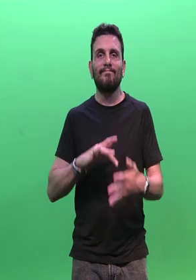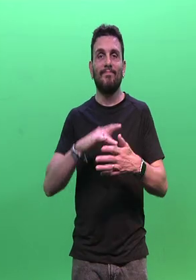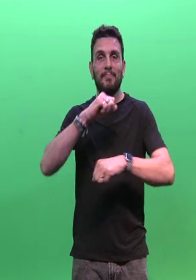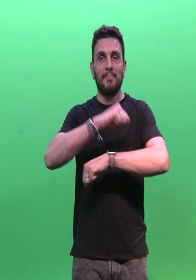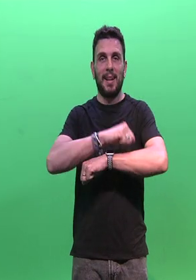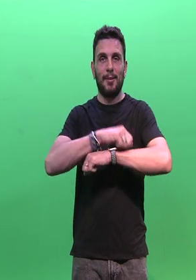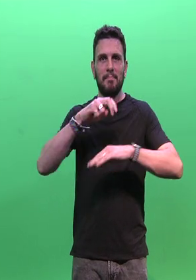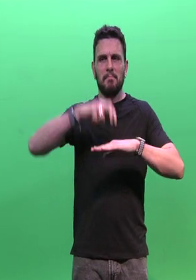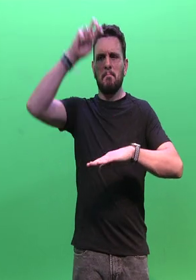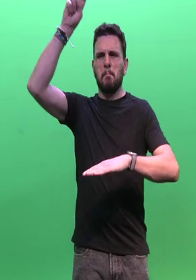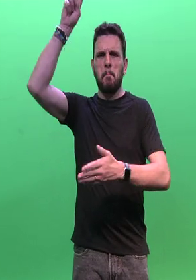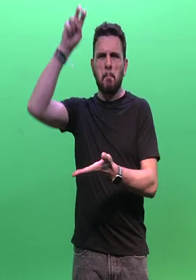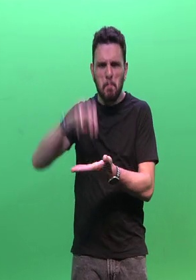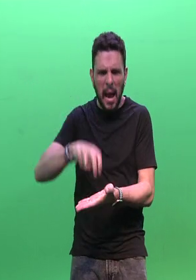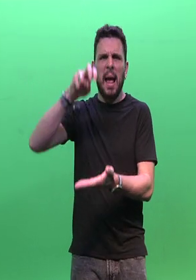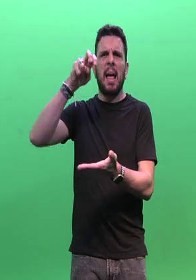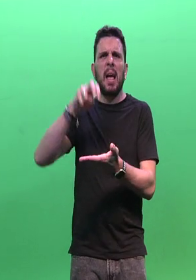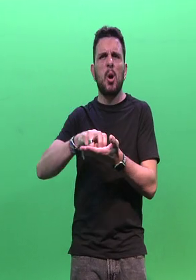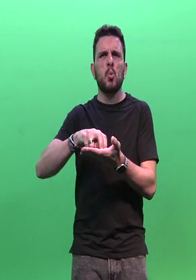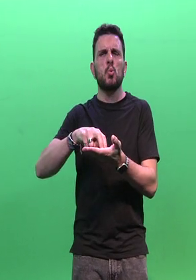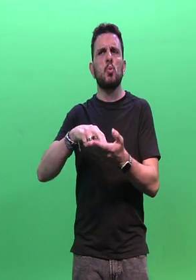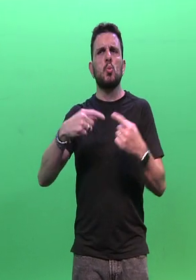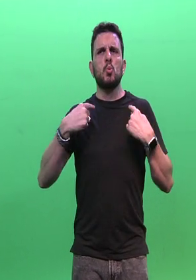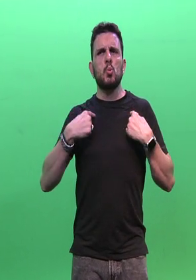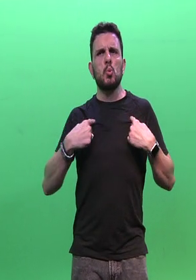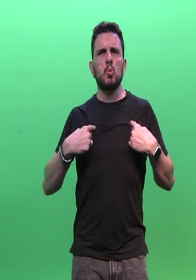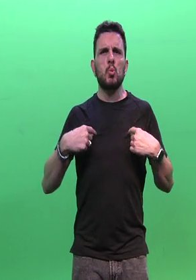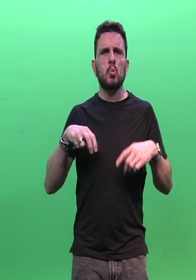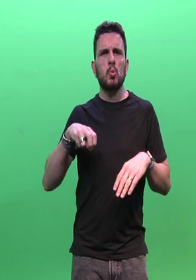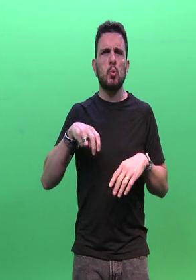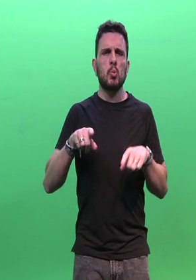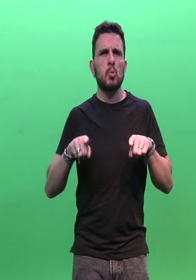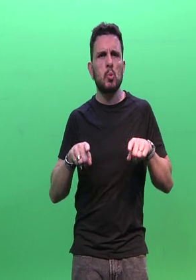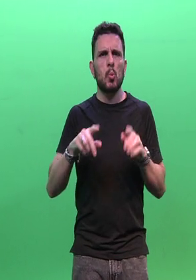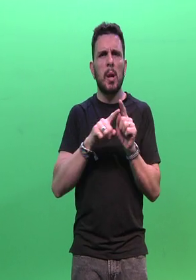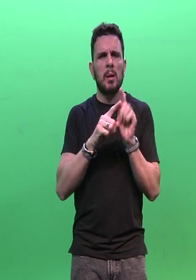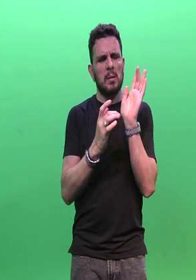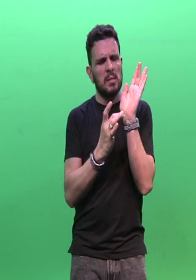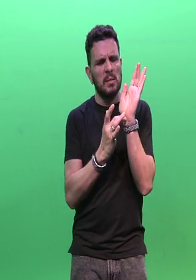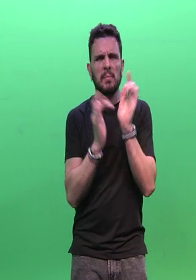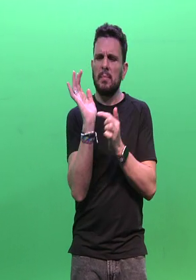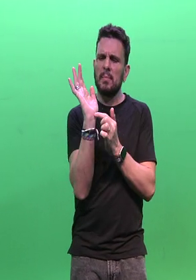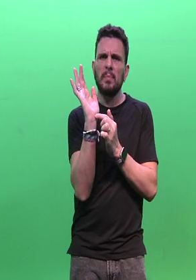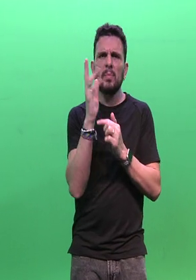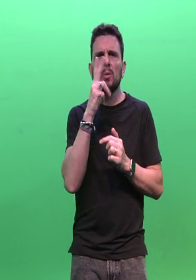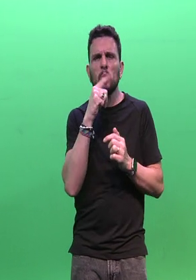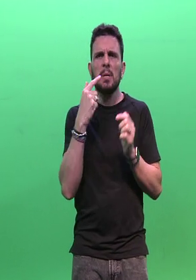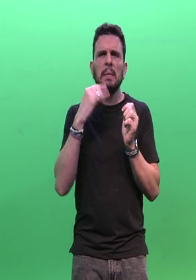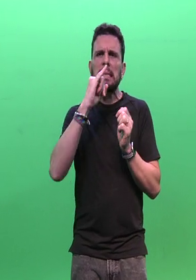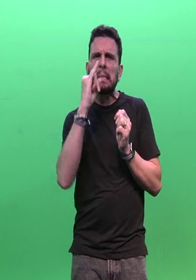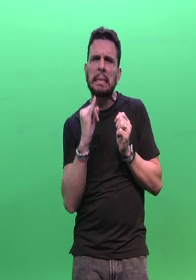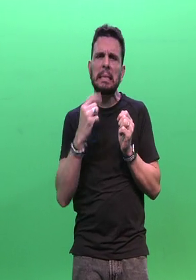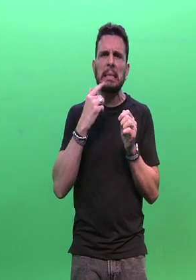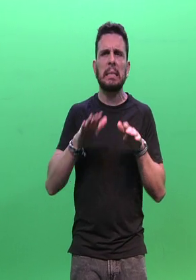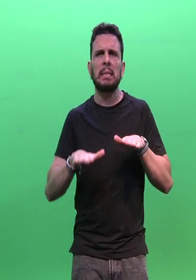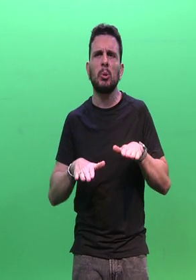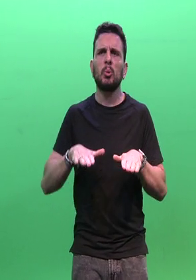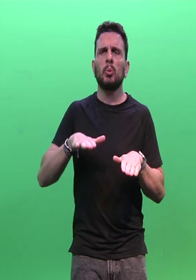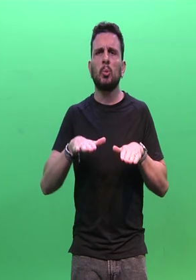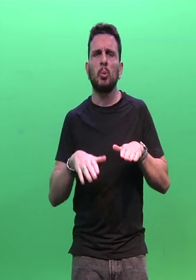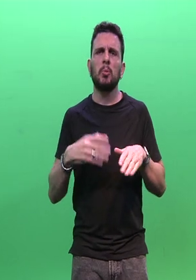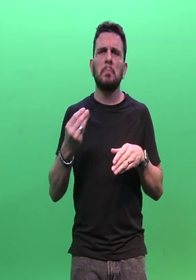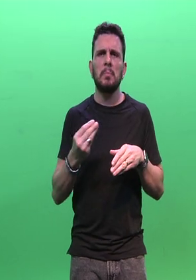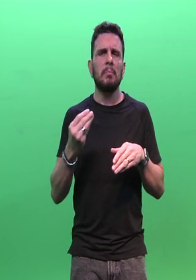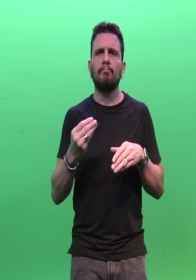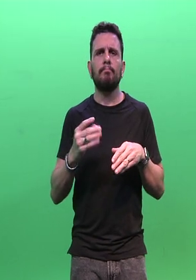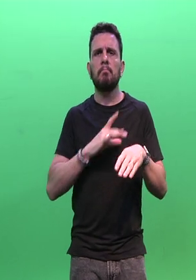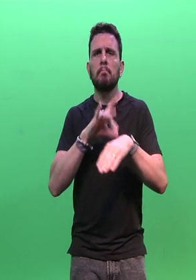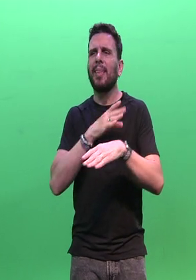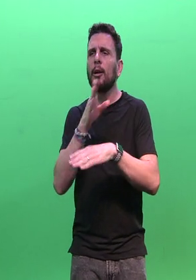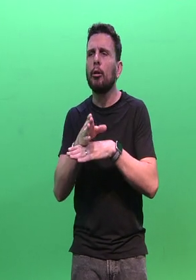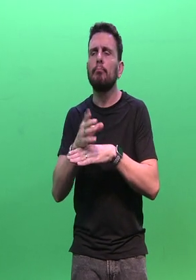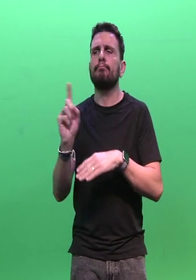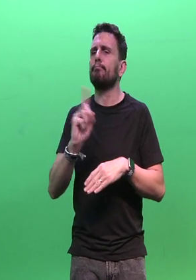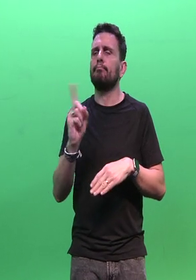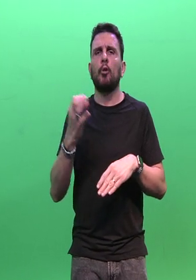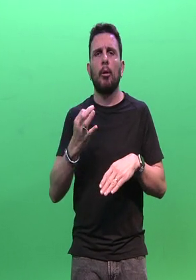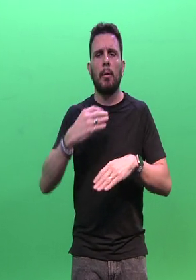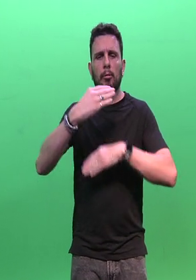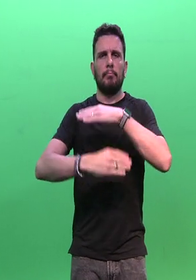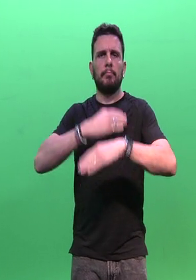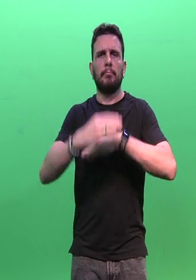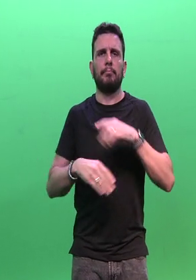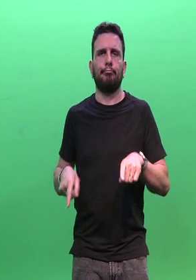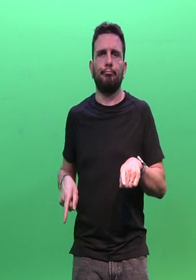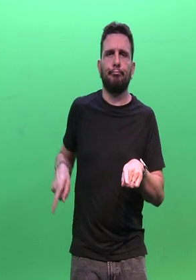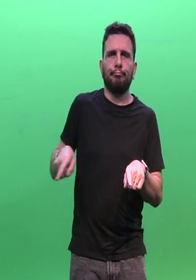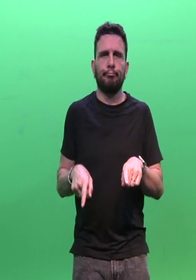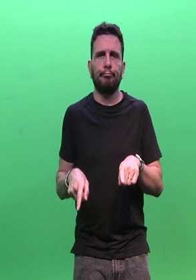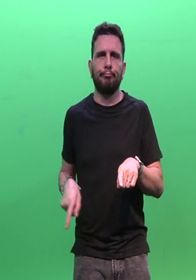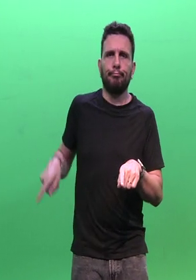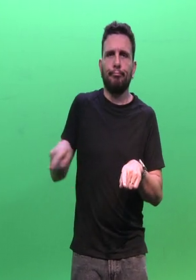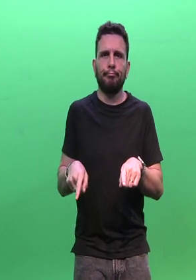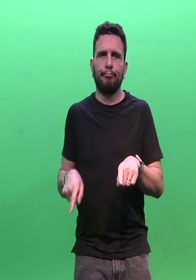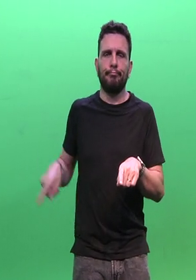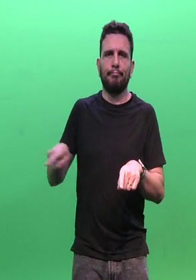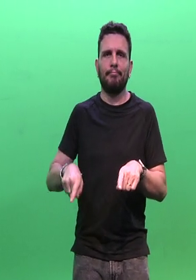Vaig saltar de la finestra i quan vaig picar a terra amb els peus i vaig caminar, vaig sentir que tenia els talons amb alguna fissura. No millorava i vaig anar al metge, i em va dir que m'havia d'embenar el peu.